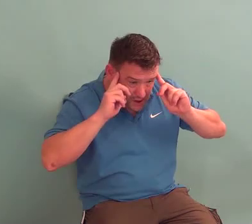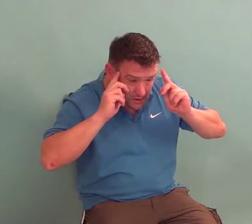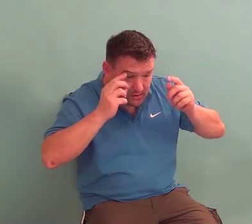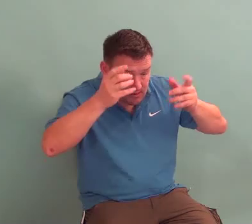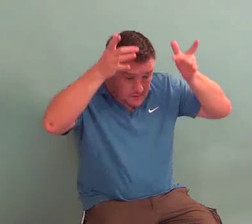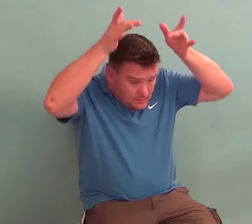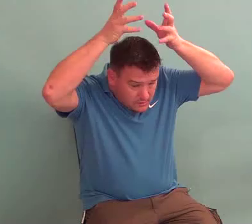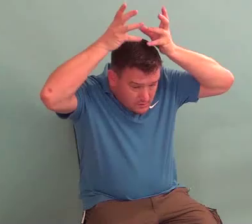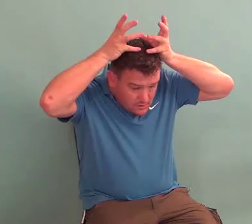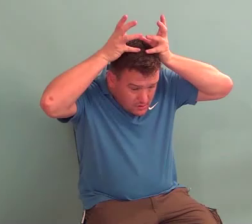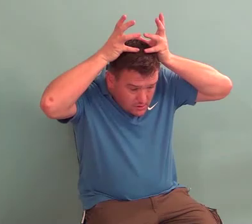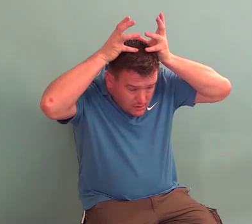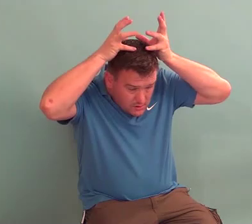Okrągły przedmiot postawiony na głowie.